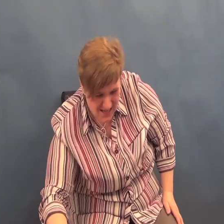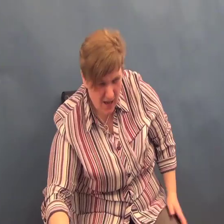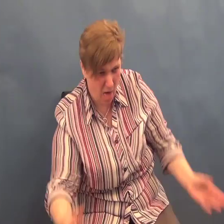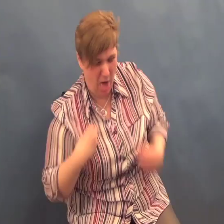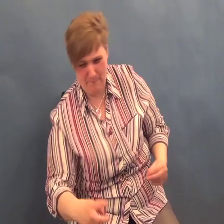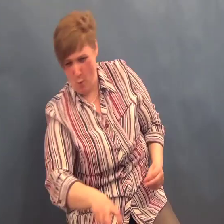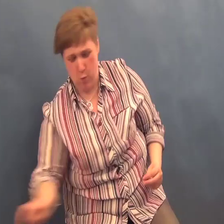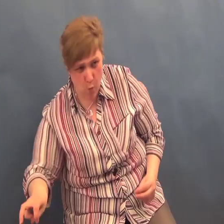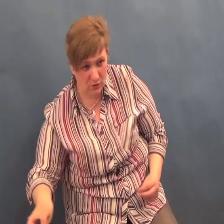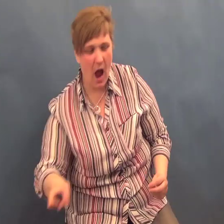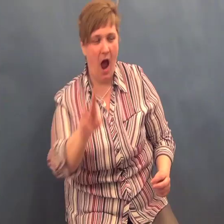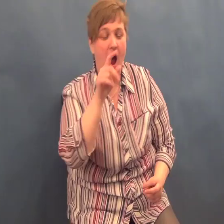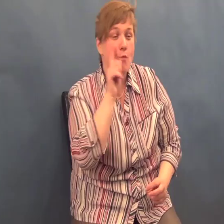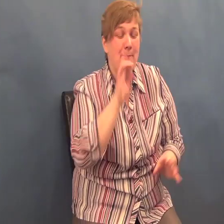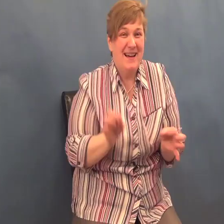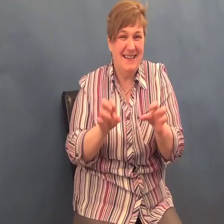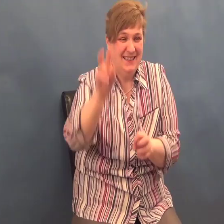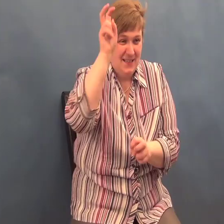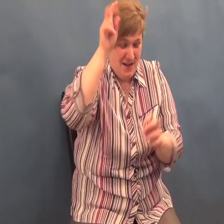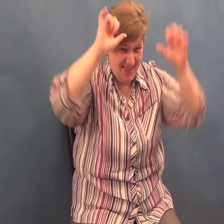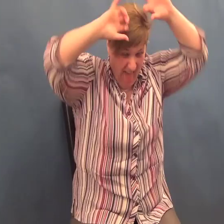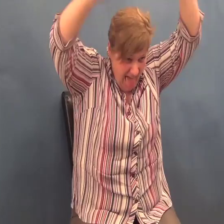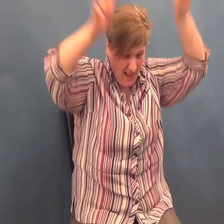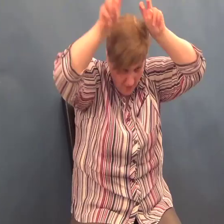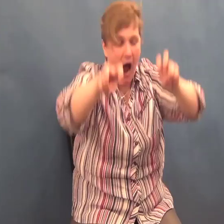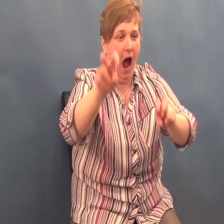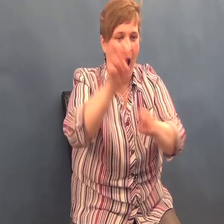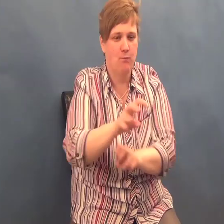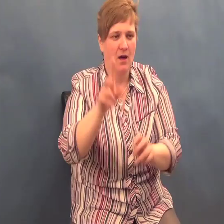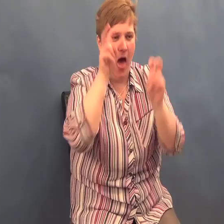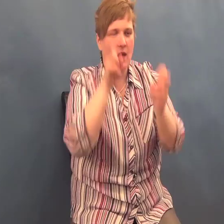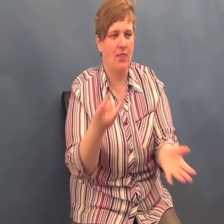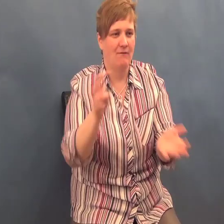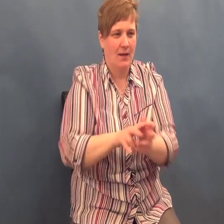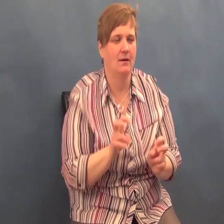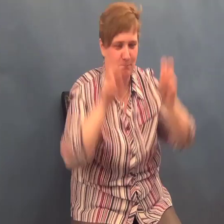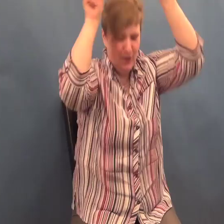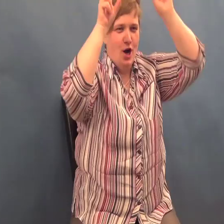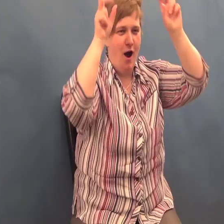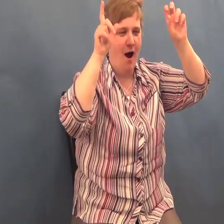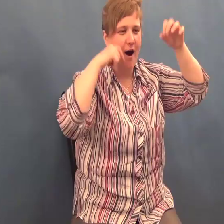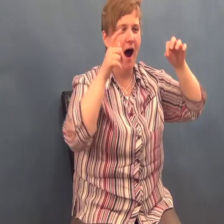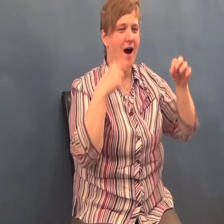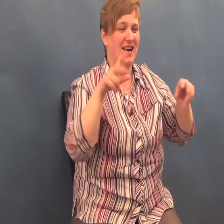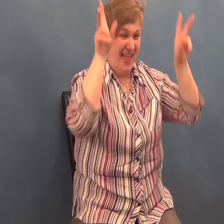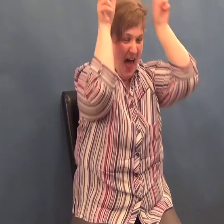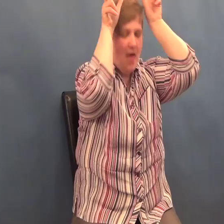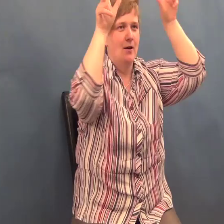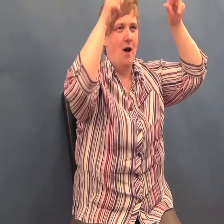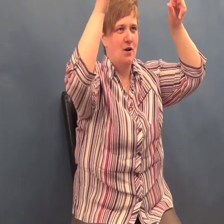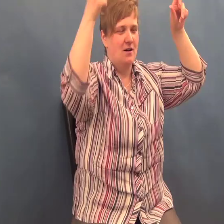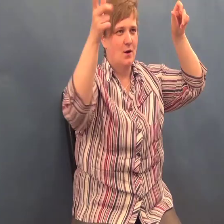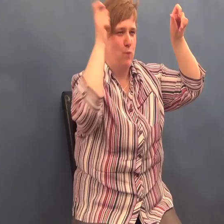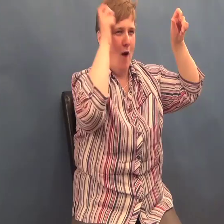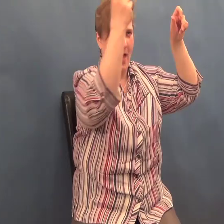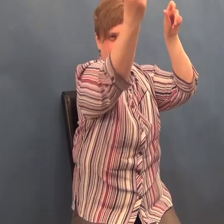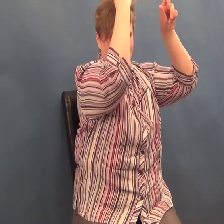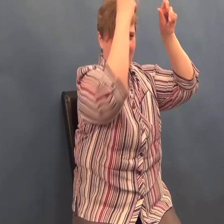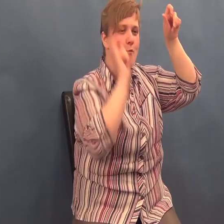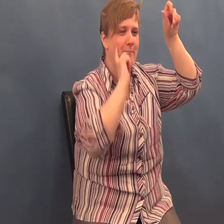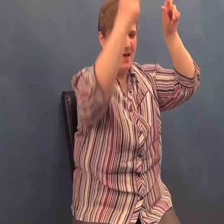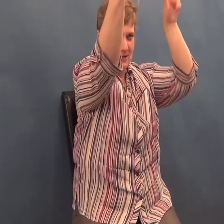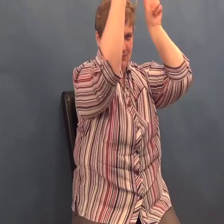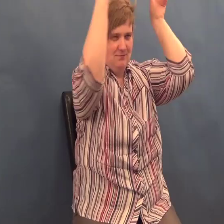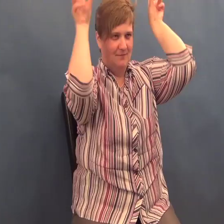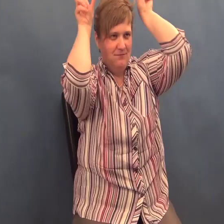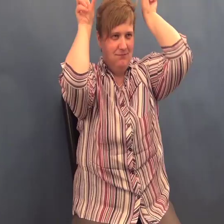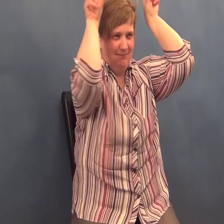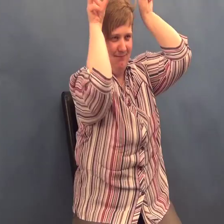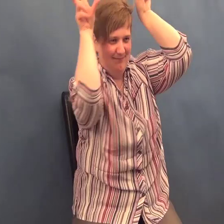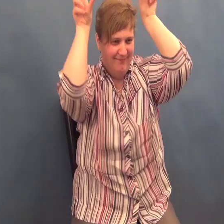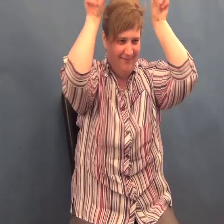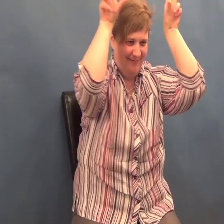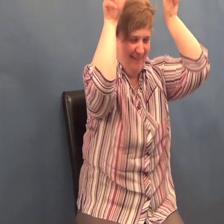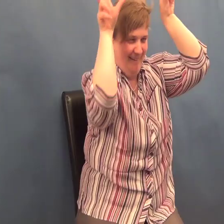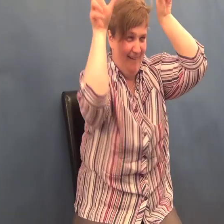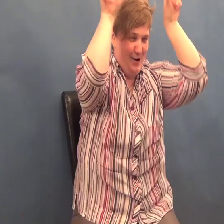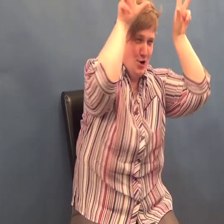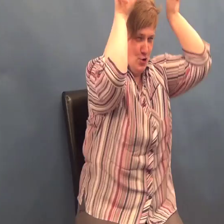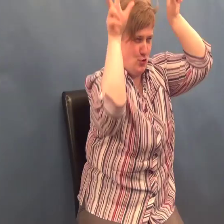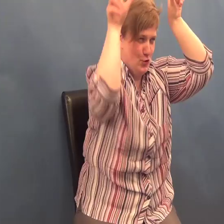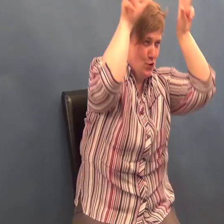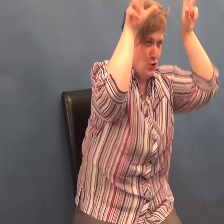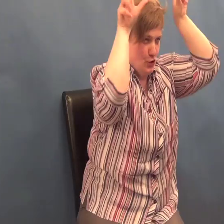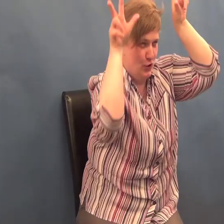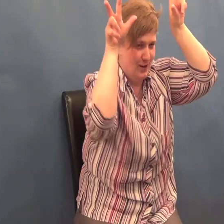Chłopiec wpadł na rogi jelenia, ten się podniósł, a chłopiec wisiał na jego porożu. Jeleń zaczął iść przed siebie, a chłopiec wisiał na porożu.